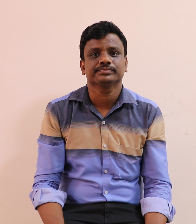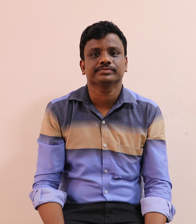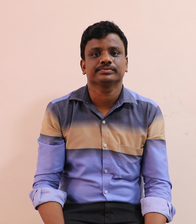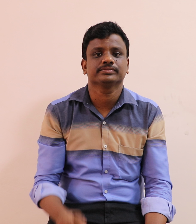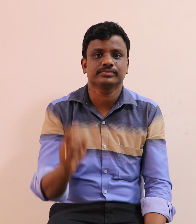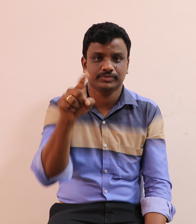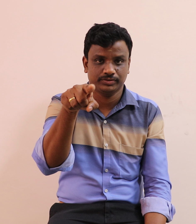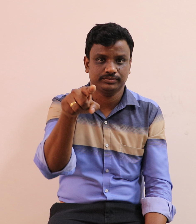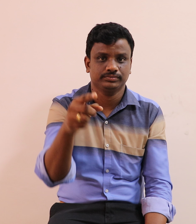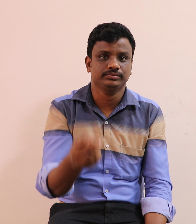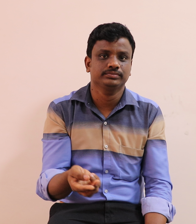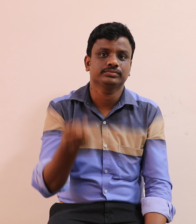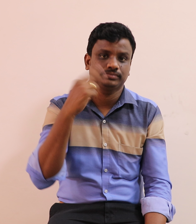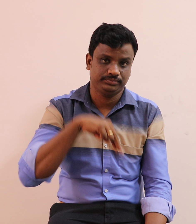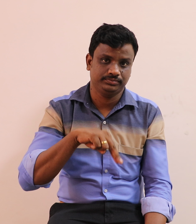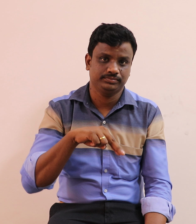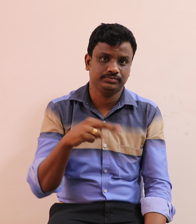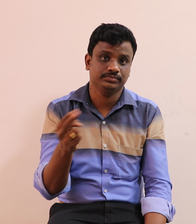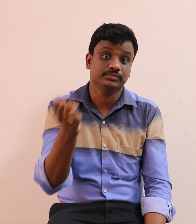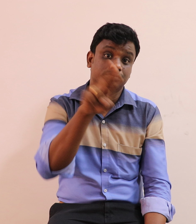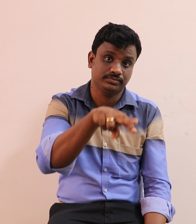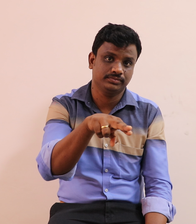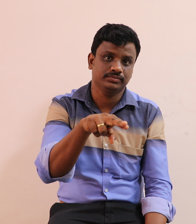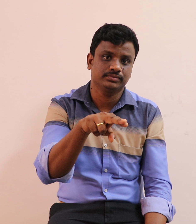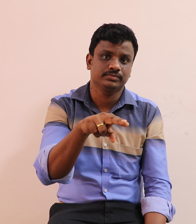can you repeat that please